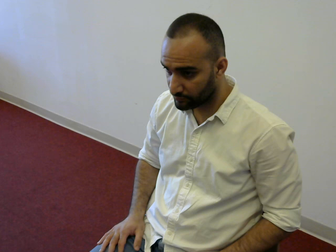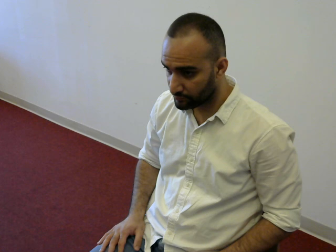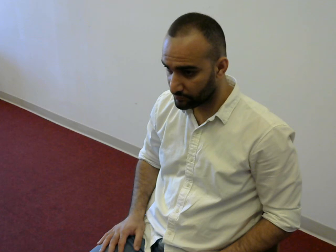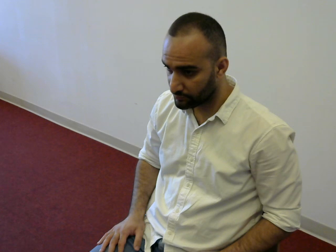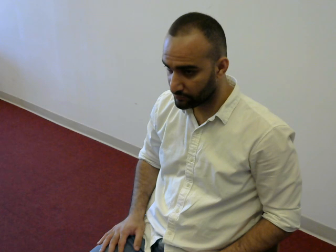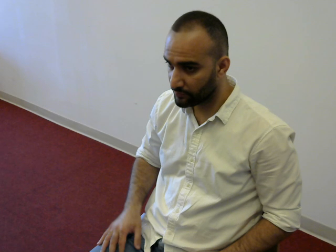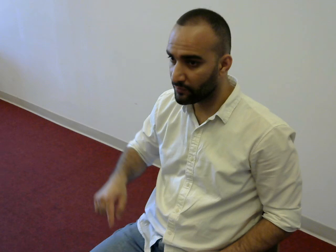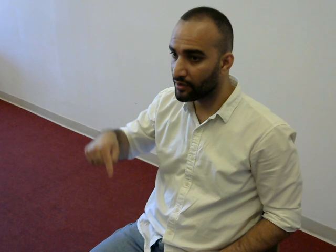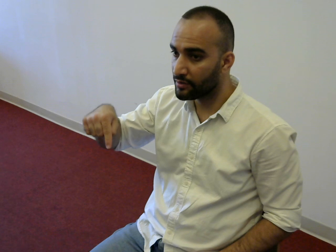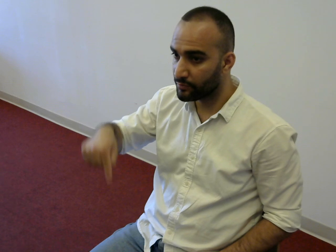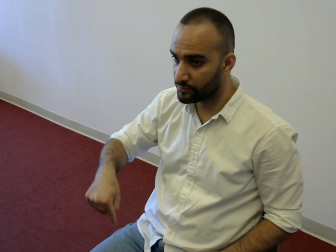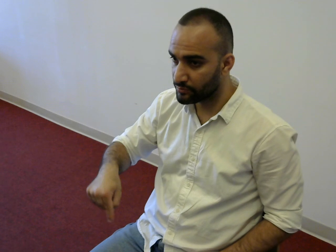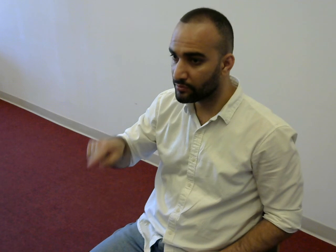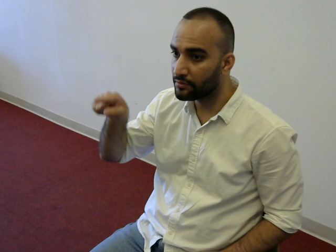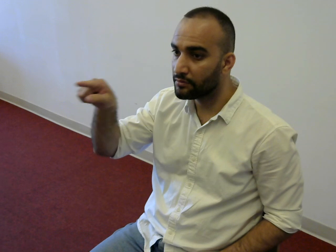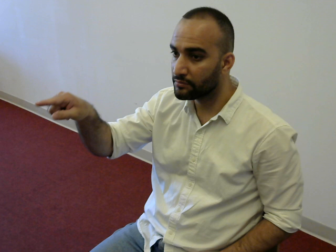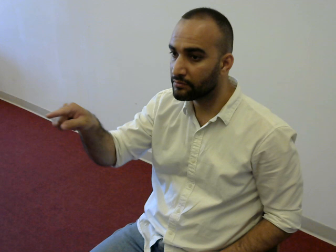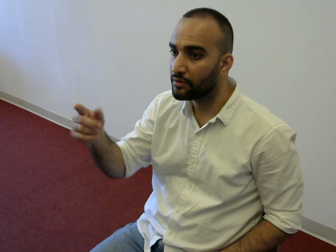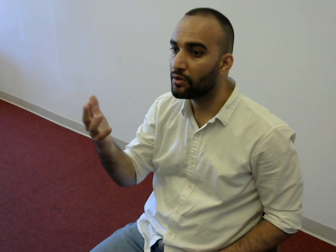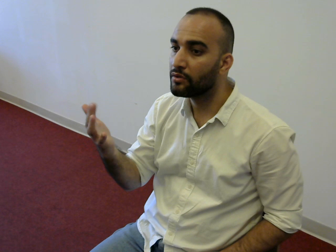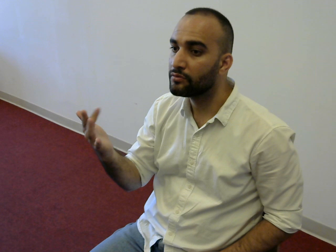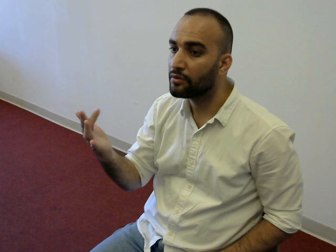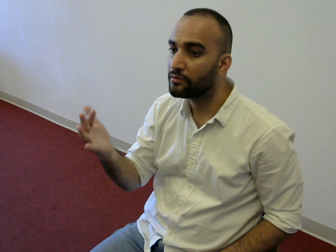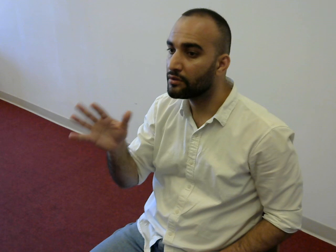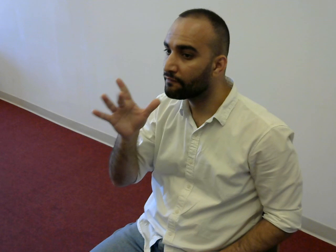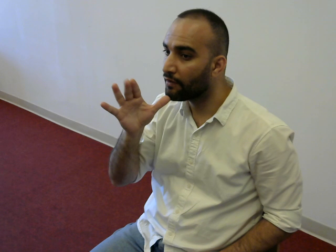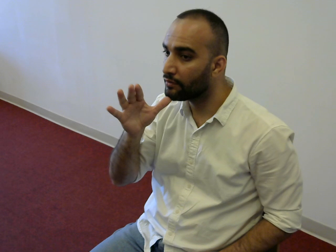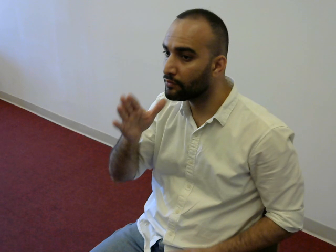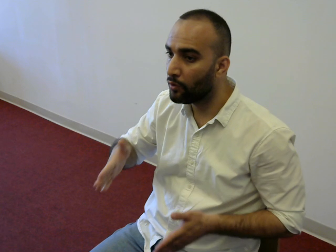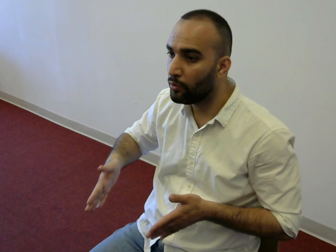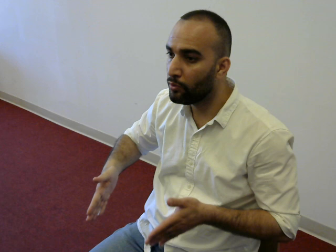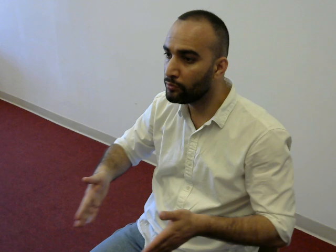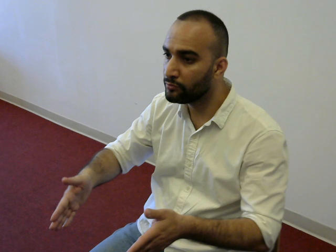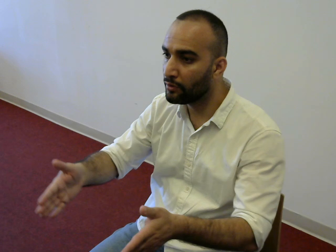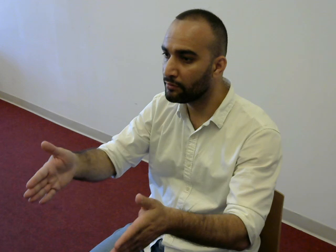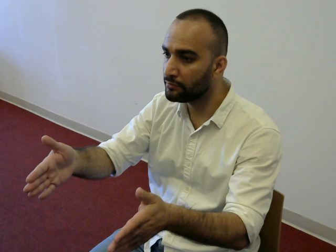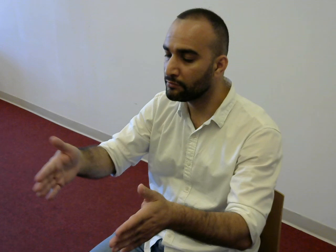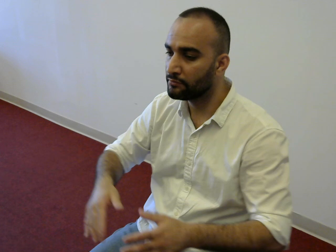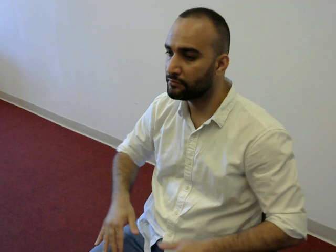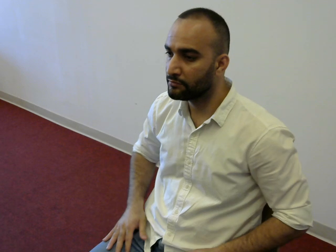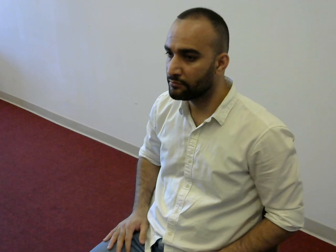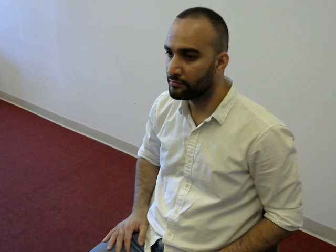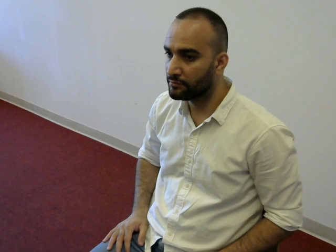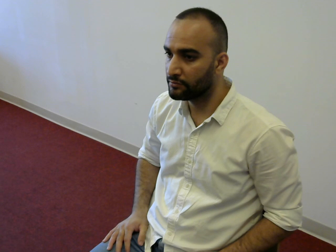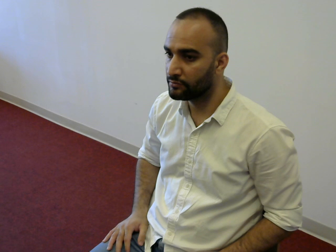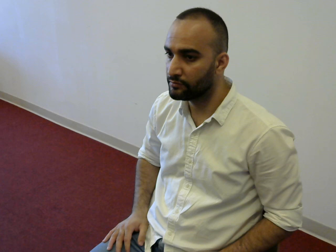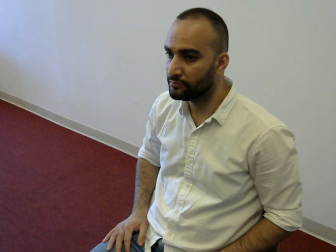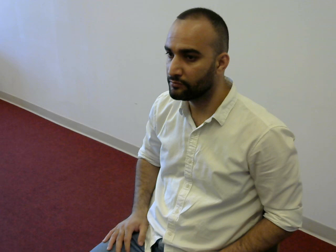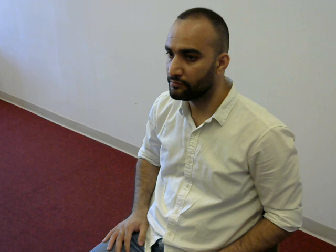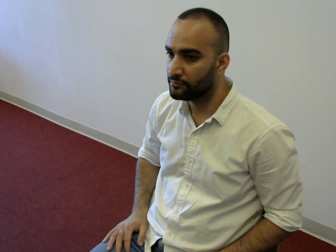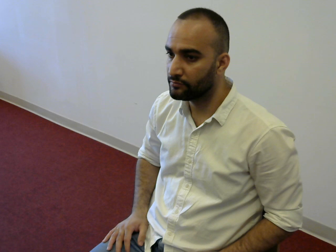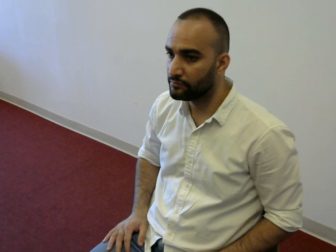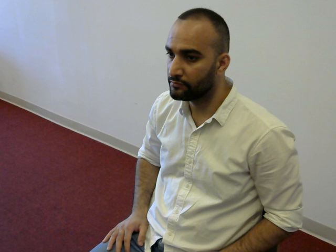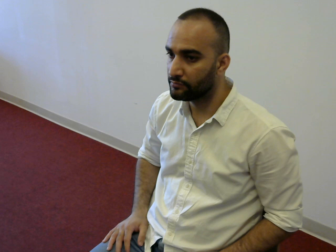Burdan oraya nə qədər vaxt yoldur?